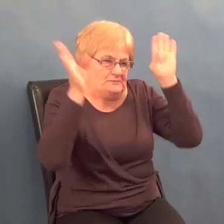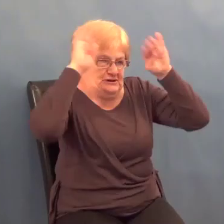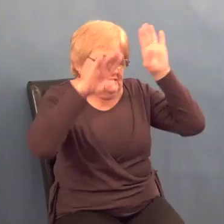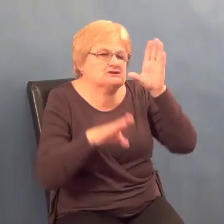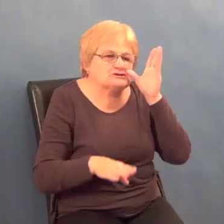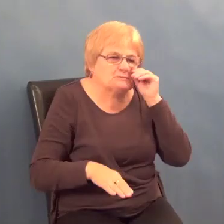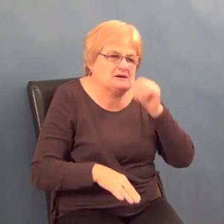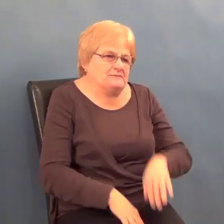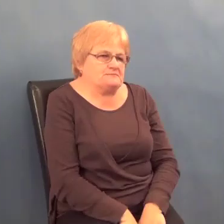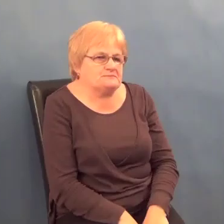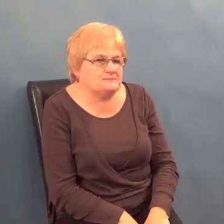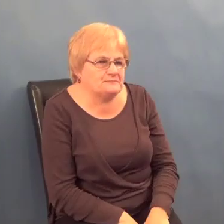Miś śpi.